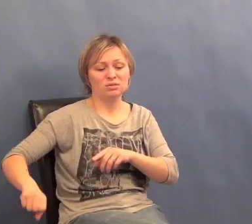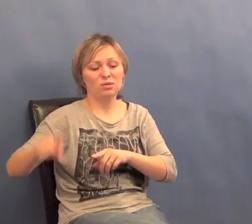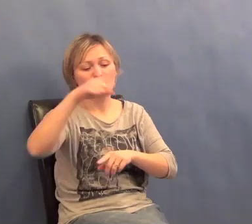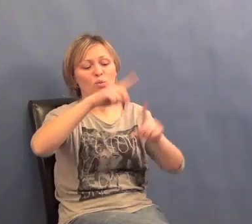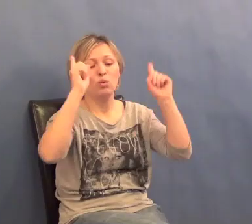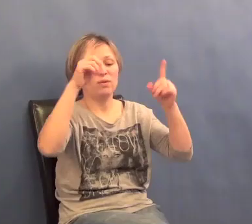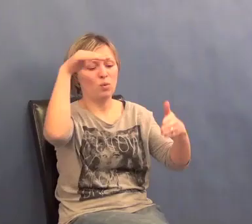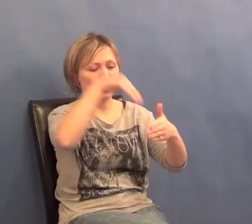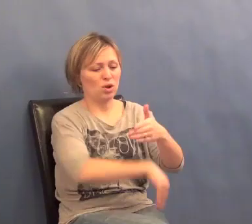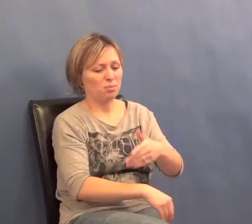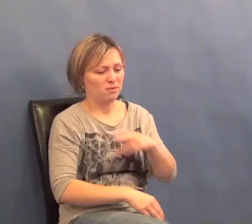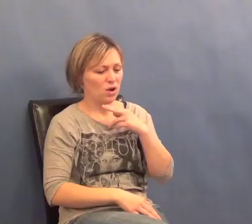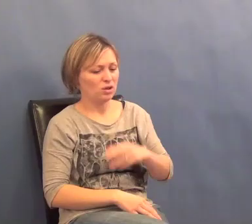Uwaga, tam można utopić się w wodzie.